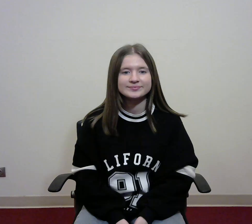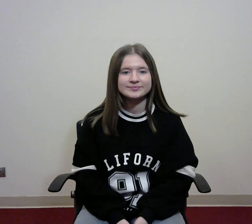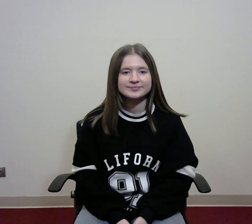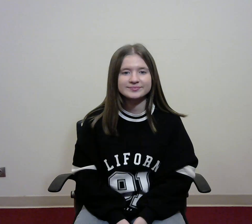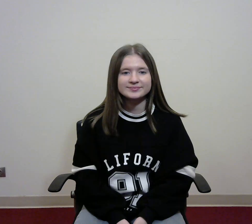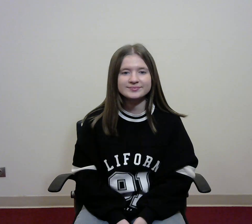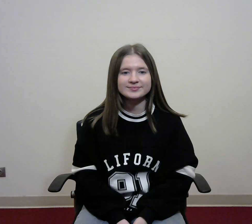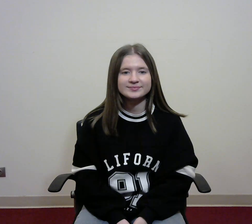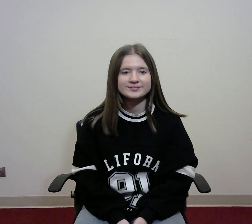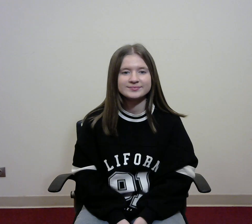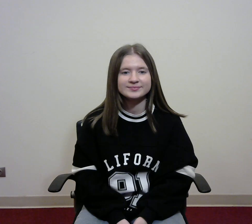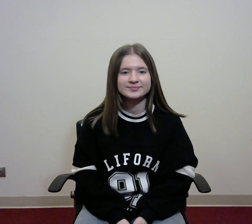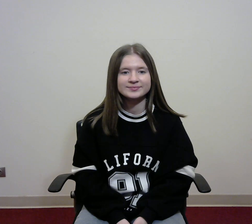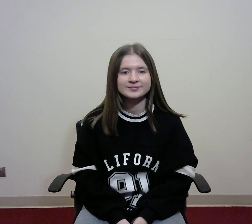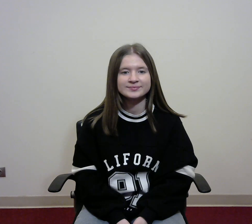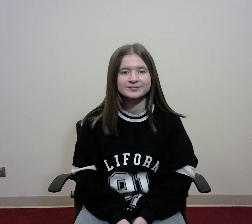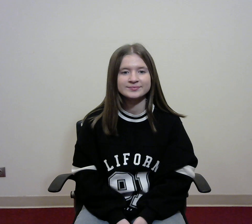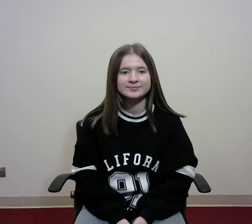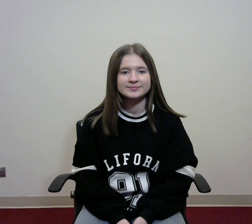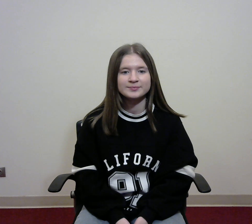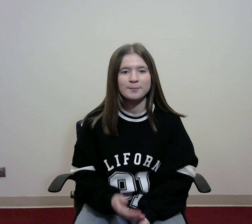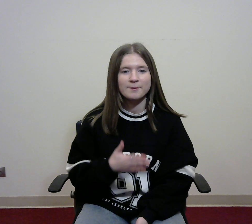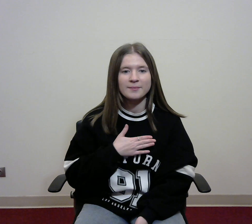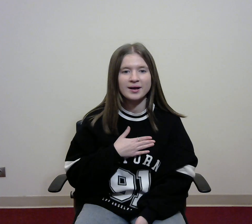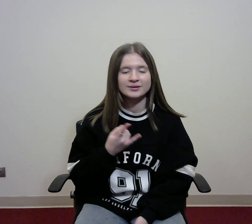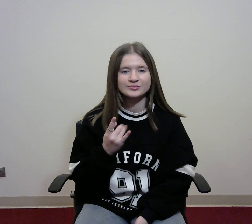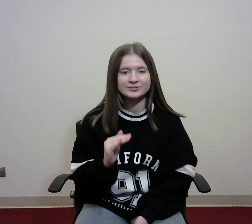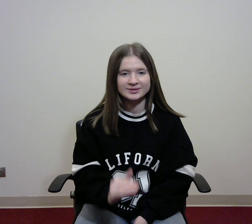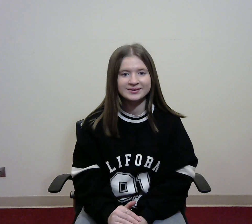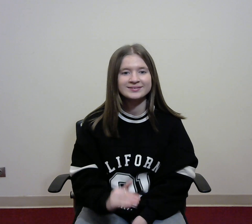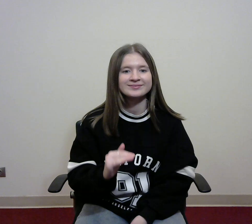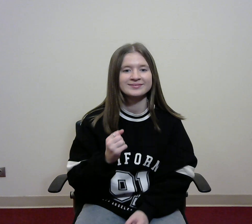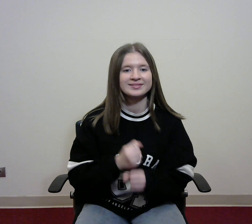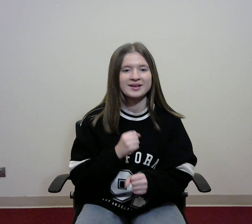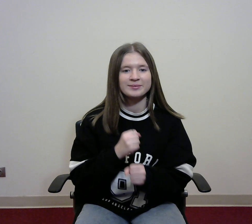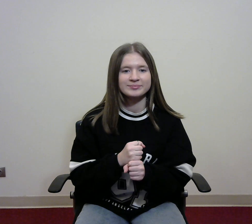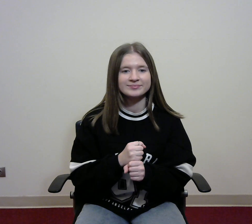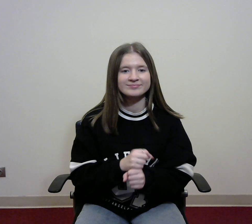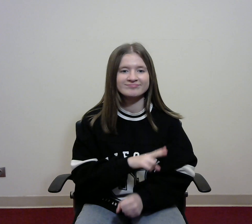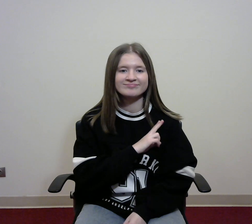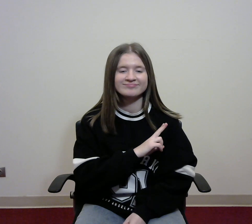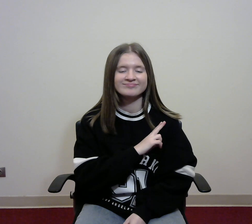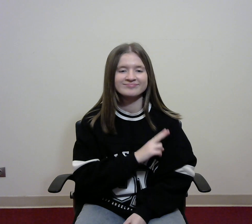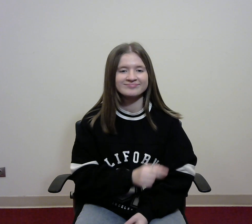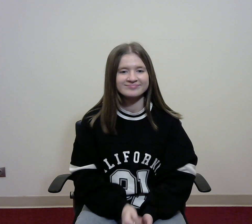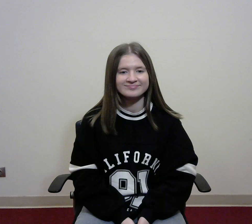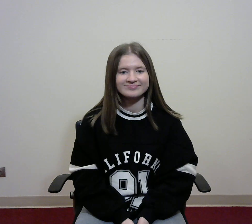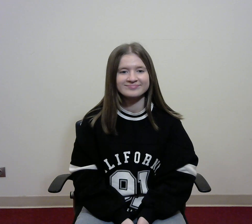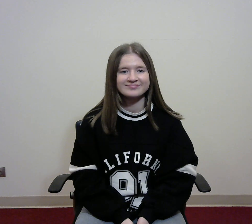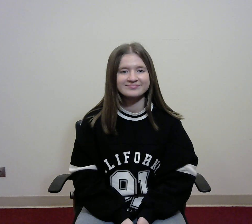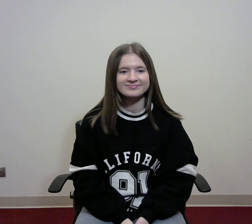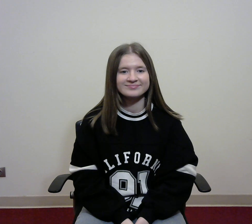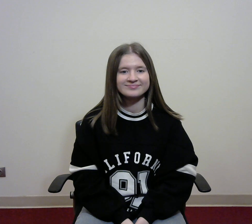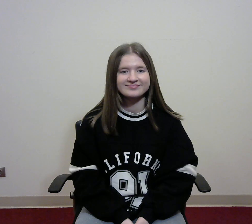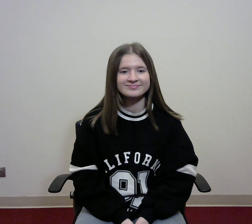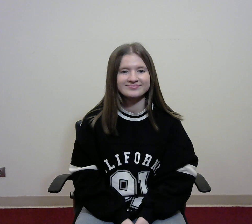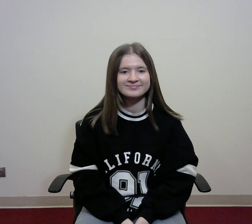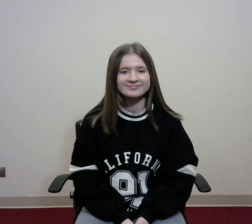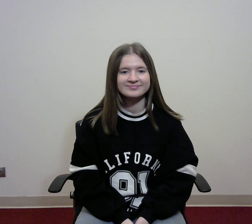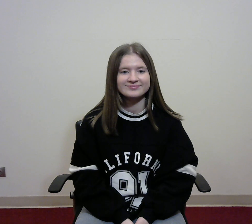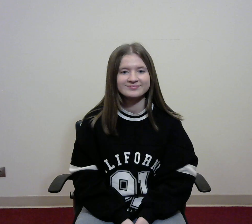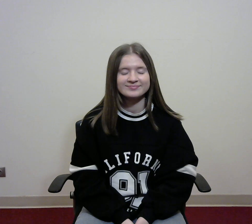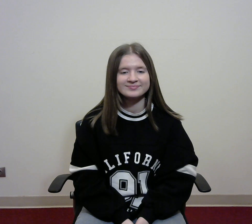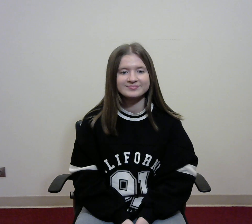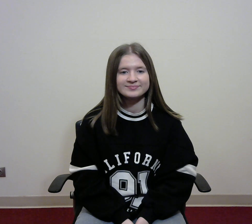Mən uşaqlarla işləməyi sevirəm